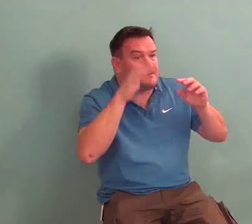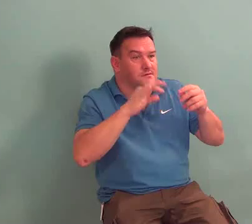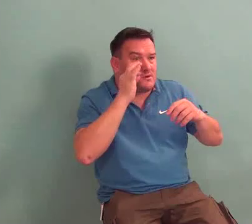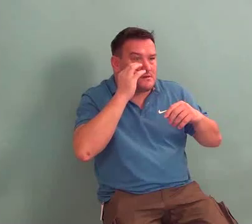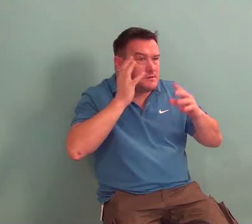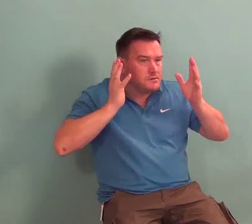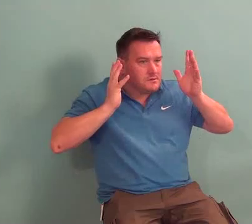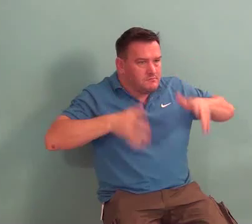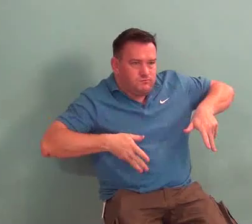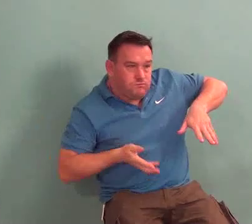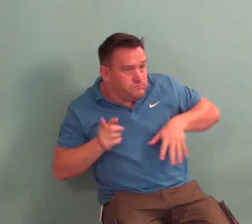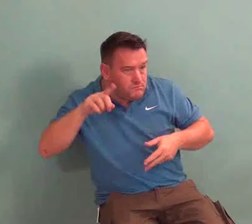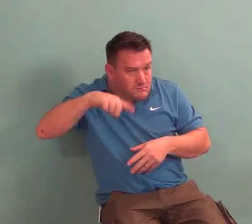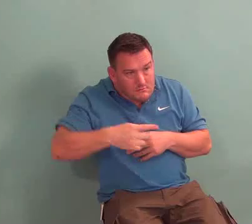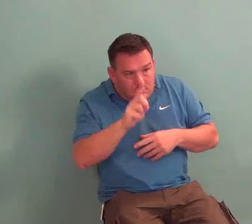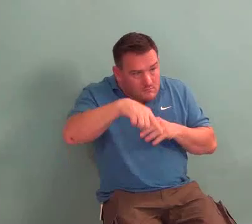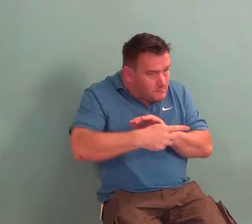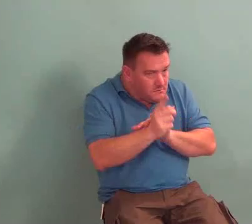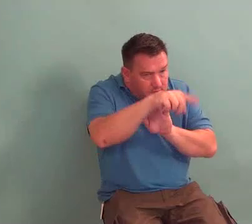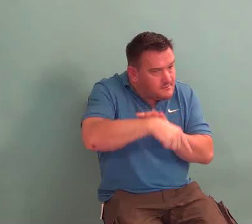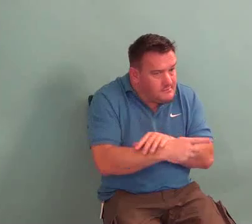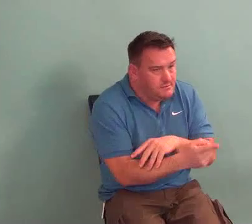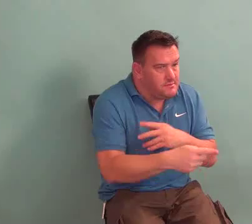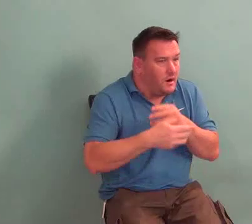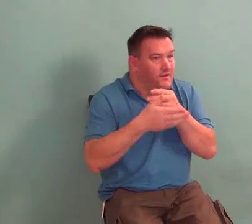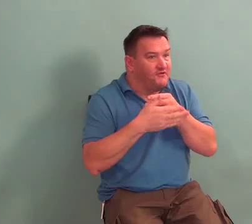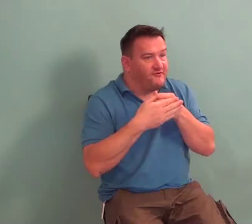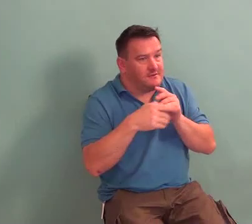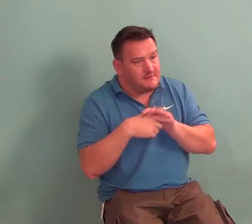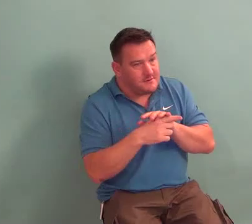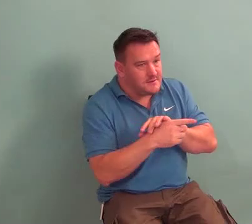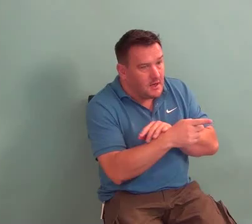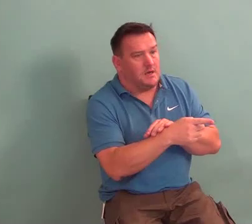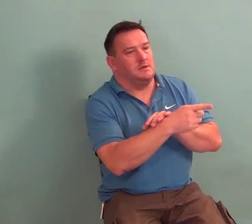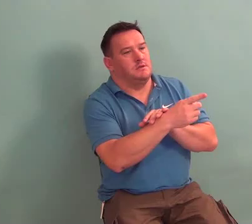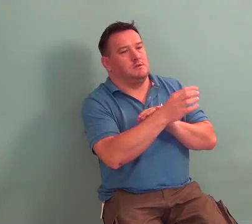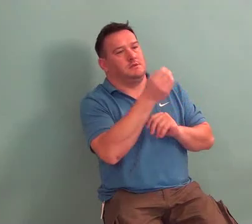Kot bardzo szybko idzie zaułkami, wchodzi przez drzwi.